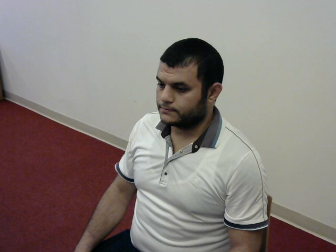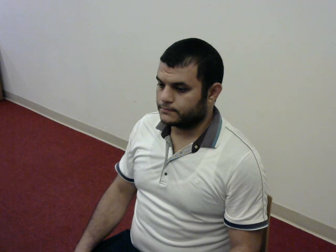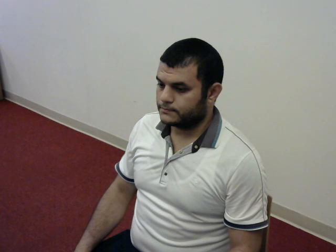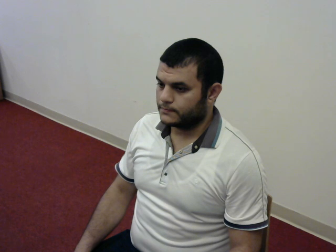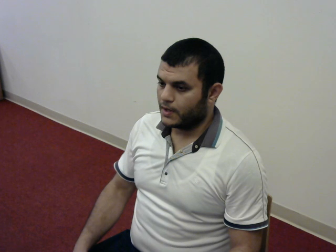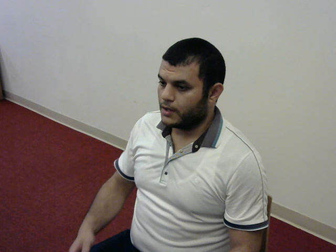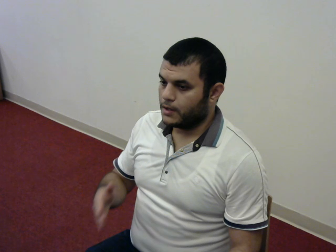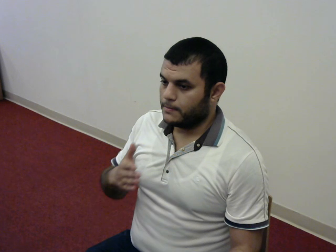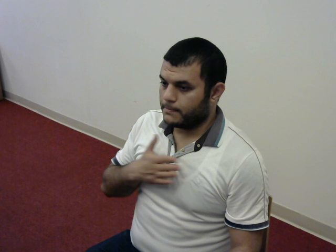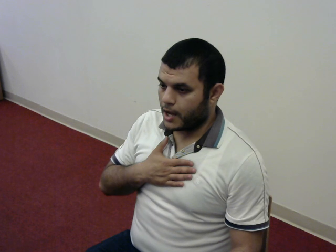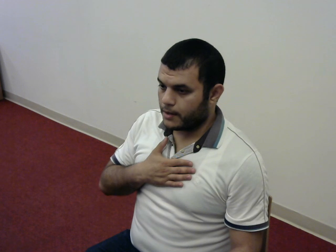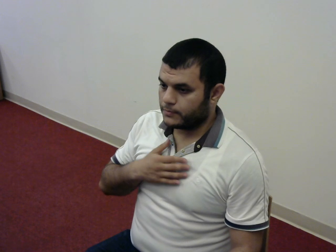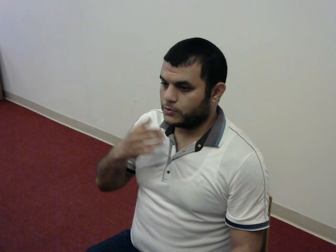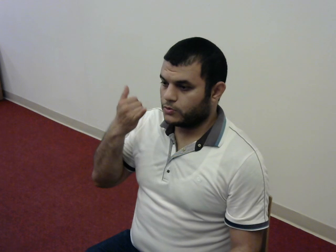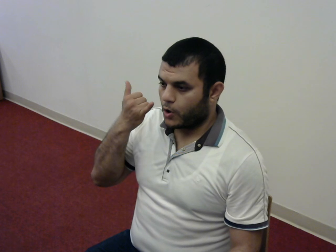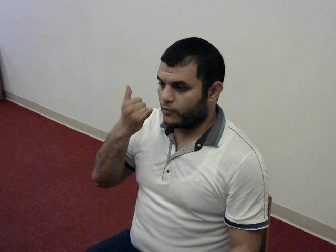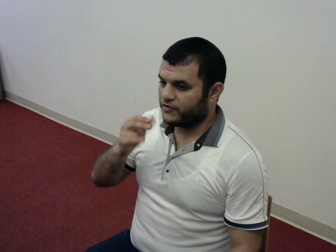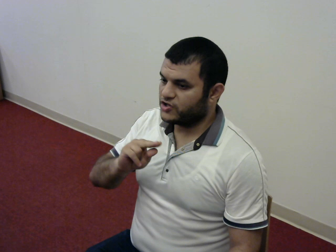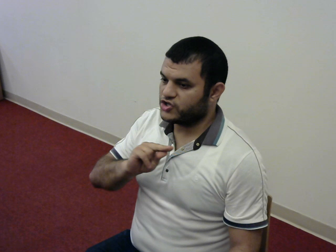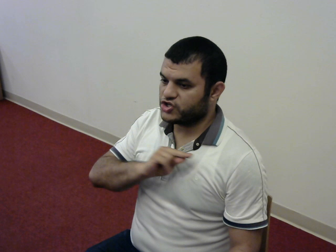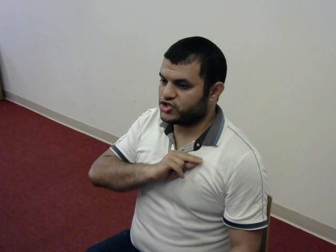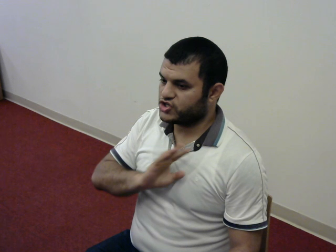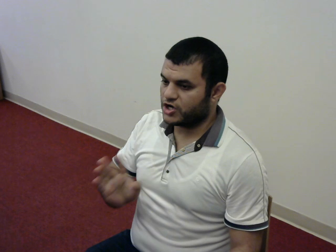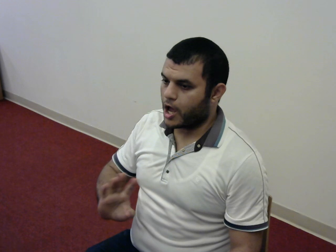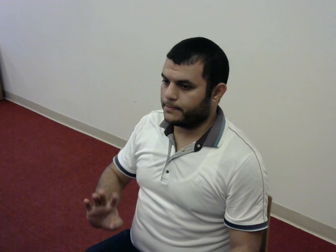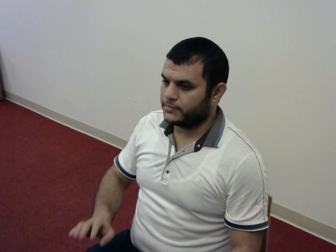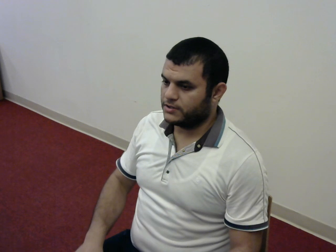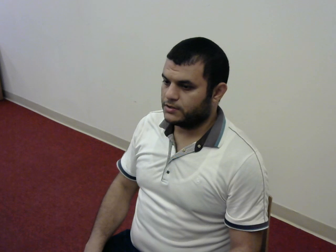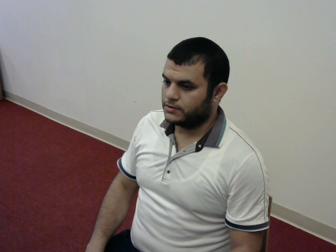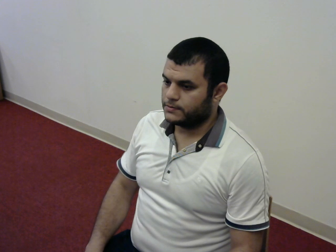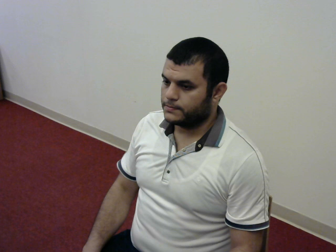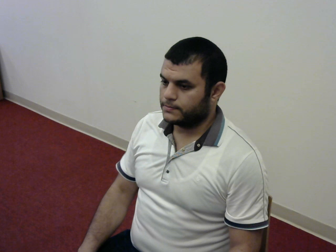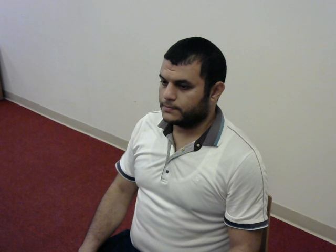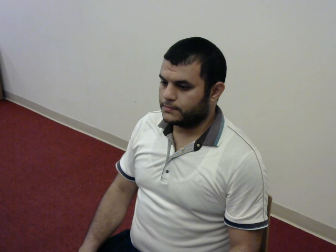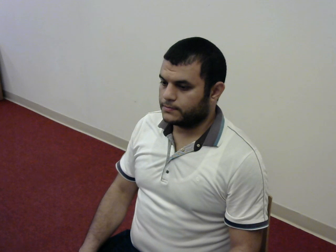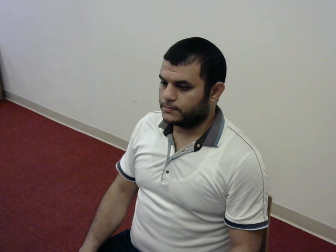Mənim telefonum özümdə deyil